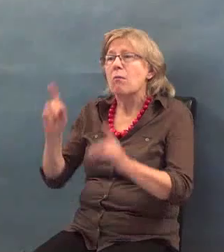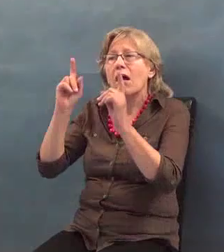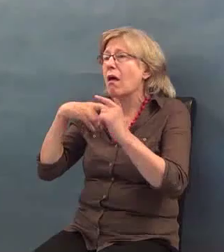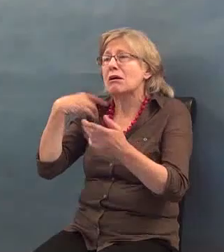Poczekaj.